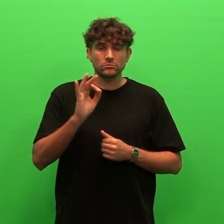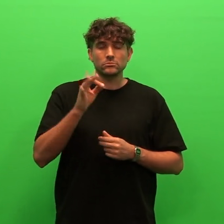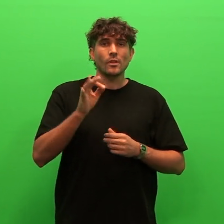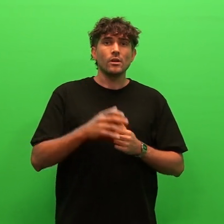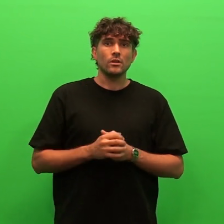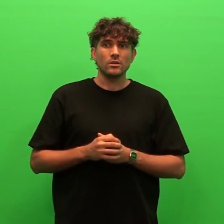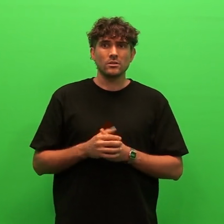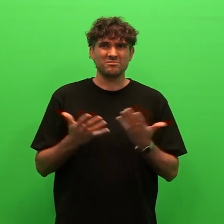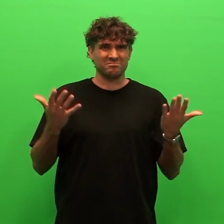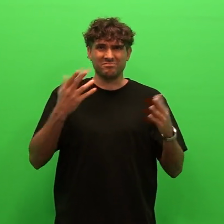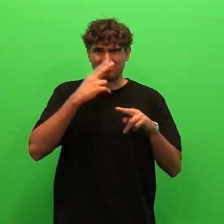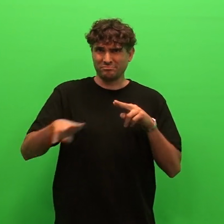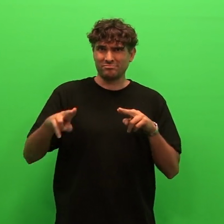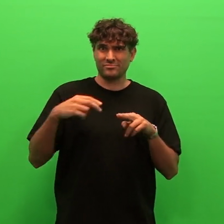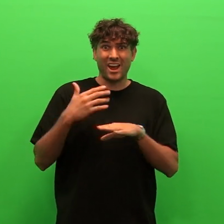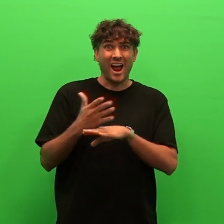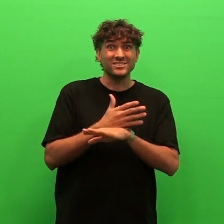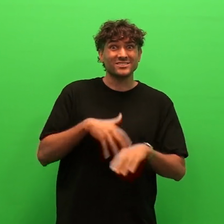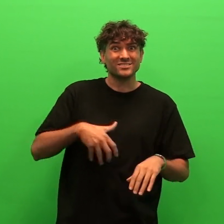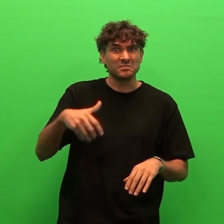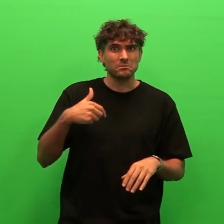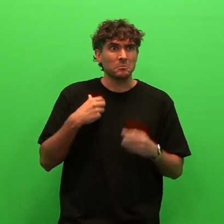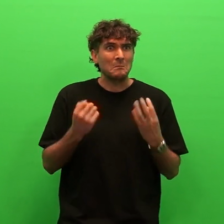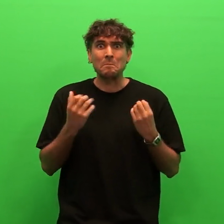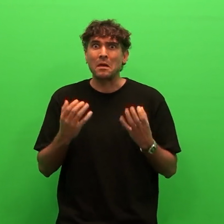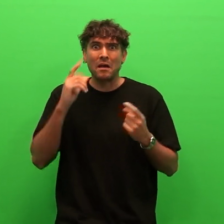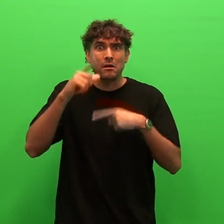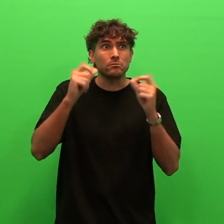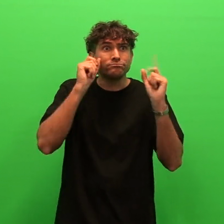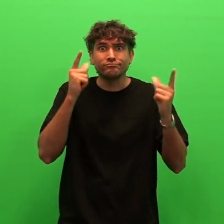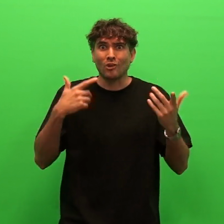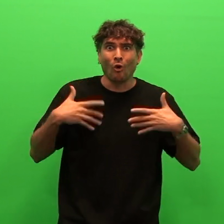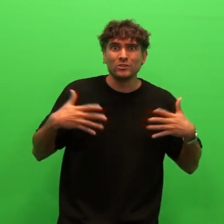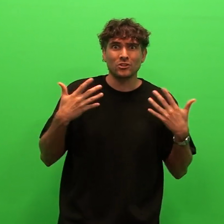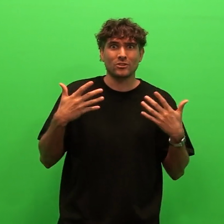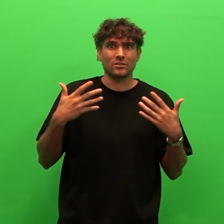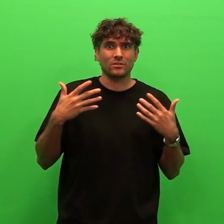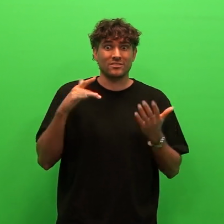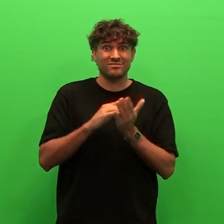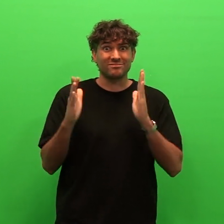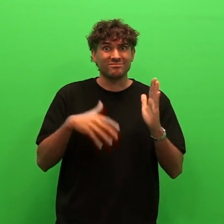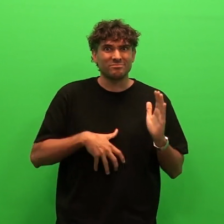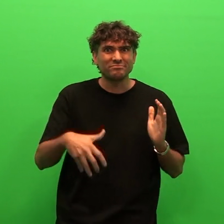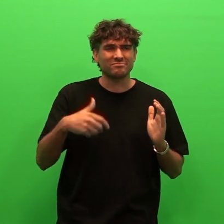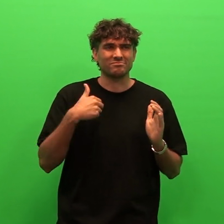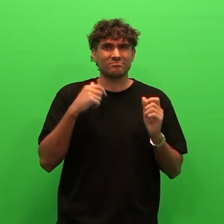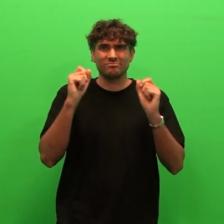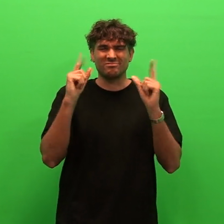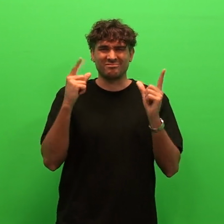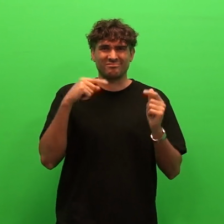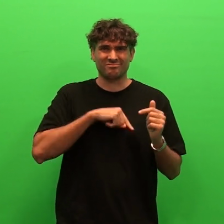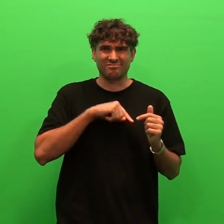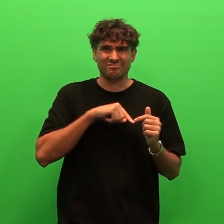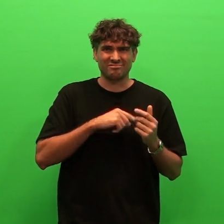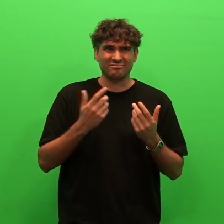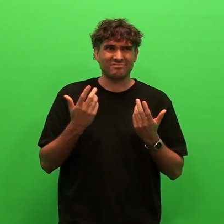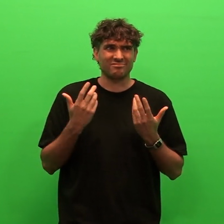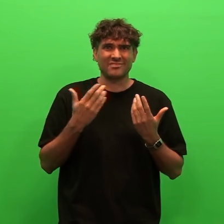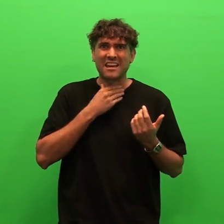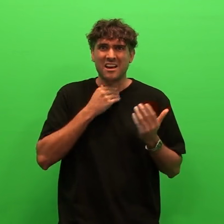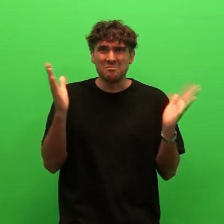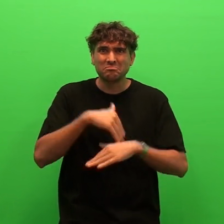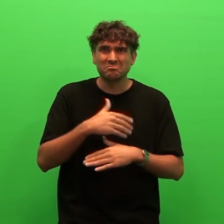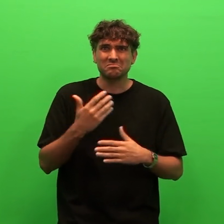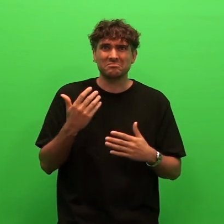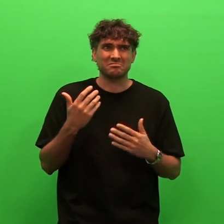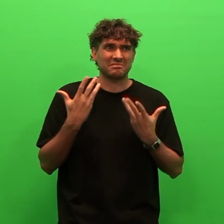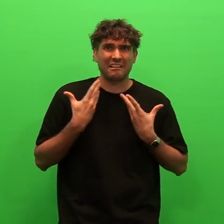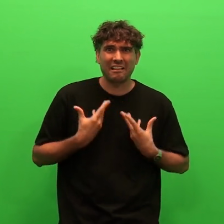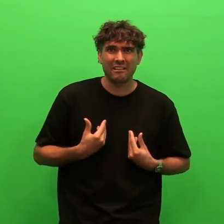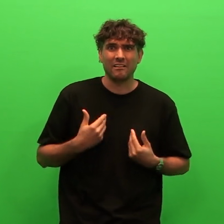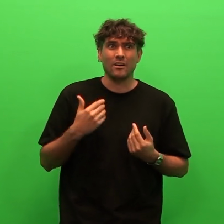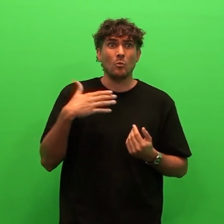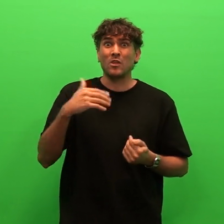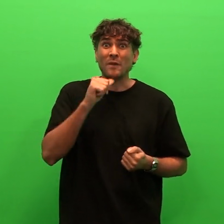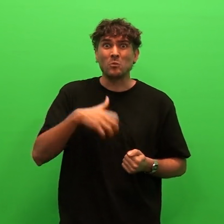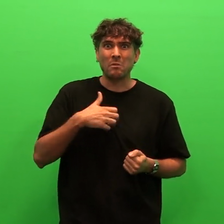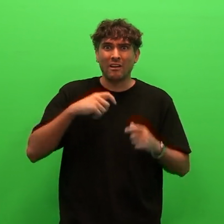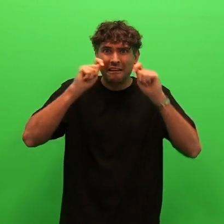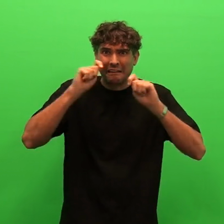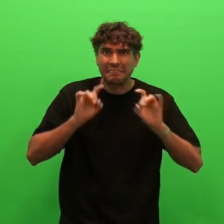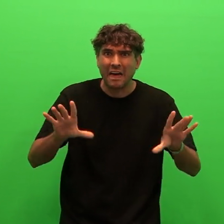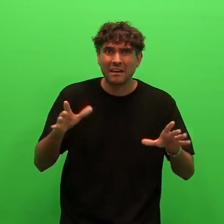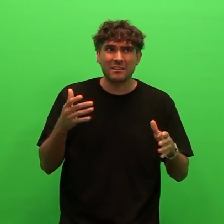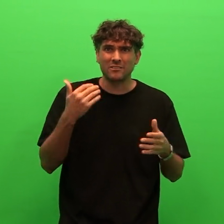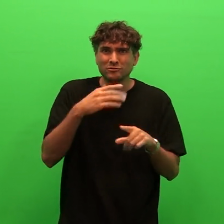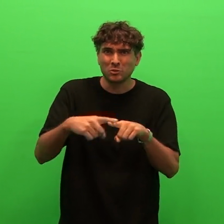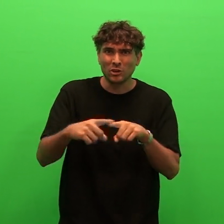Sí, abans d'estar embarassada estava bé, em despertava cada dia contenta, però quan em vaig quedar embarassada vaig veure que no tenia ganes de res, estava deprimida, quan estava de mal humor plorava fàcilment, no sé per què.